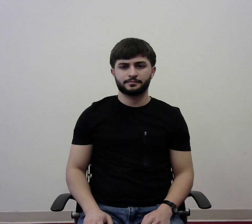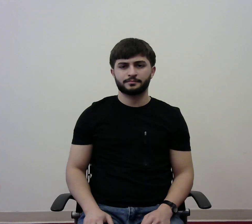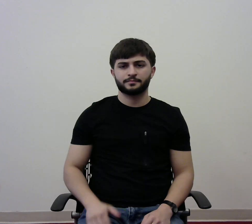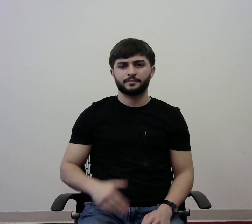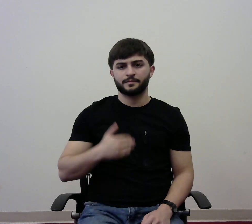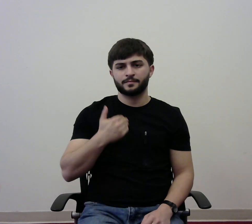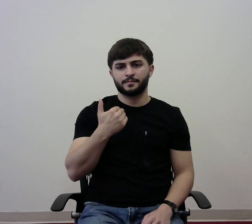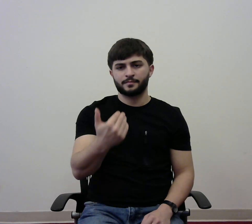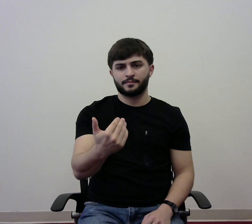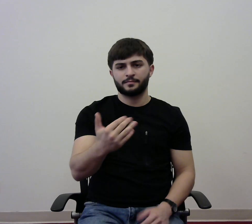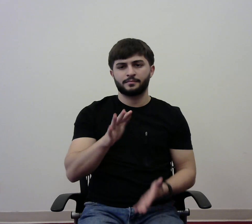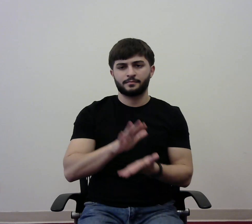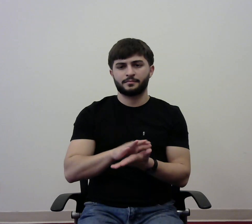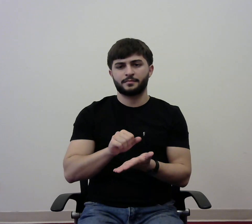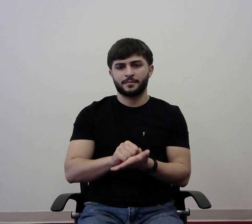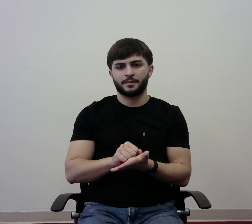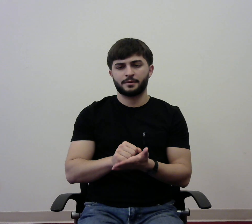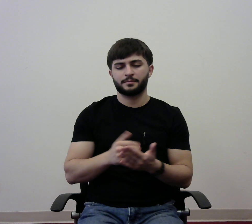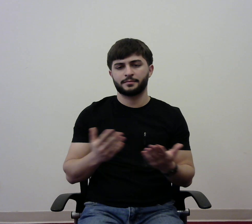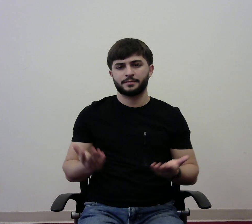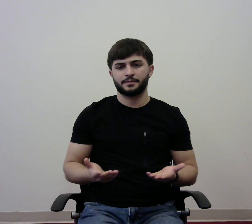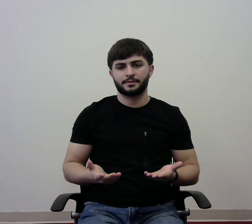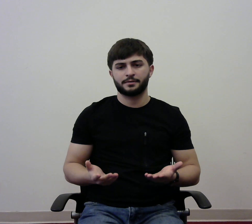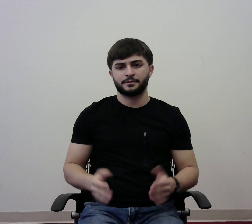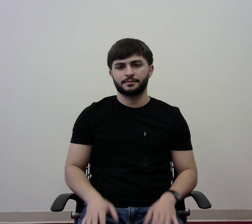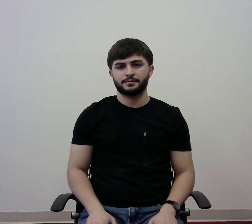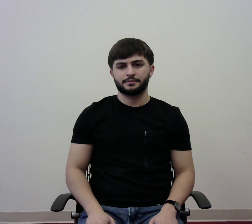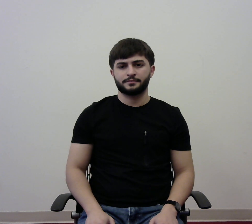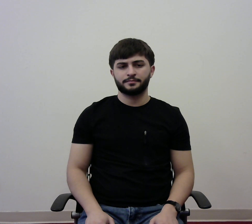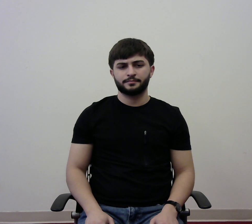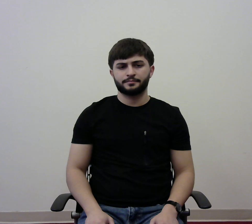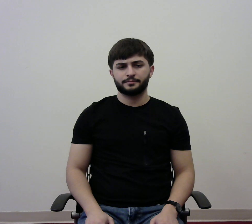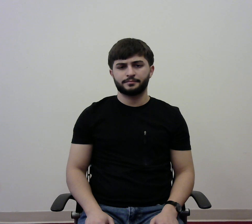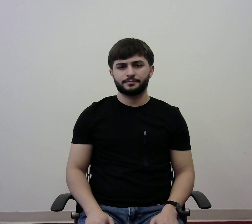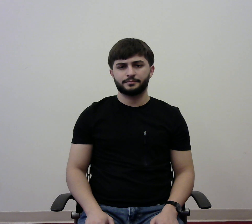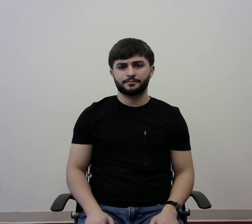Sənin ləqəbin nədir?